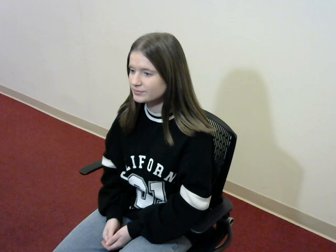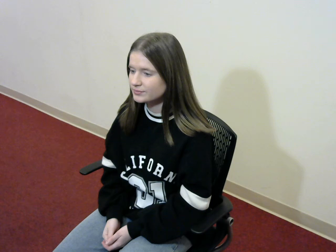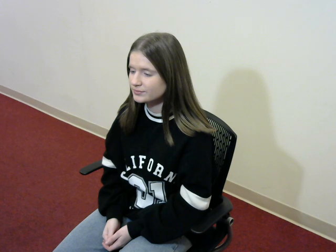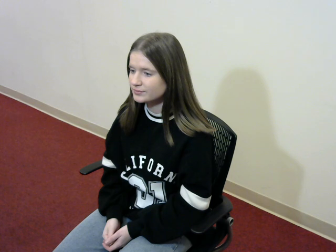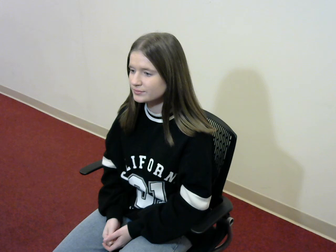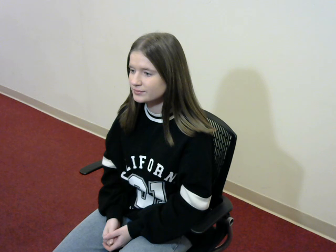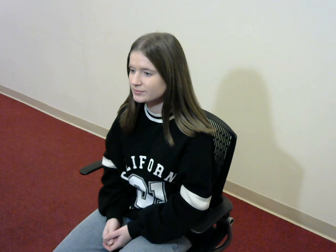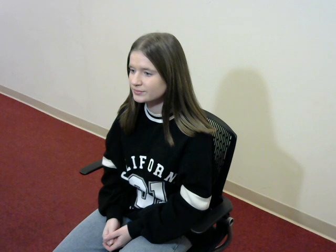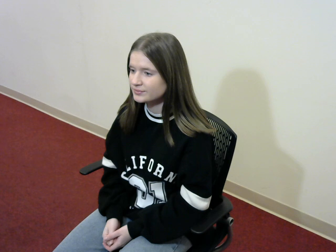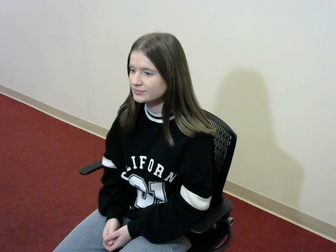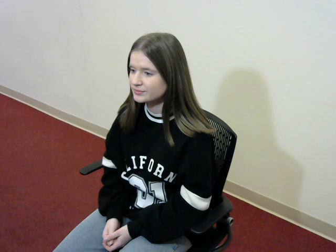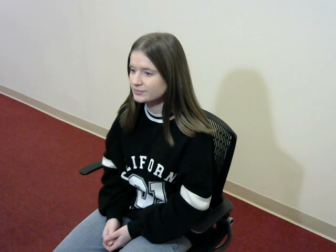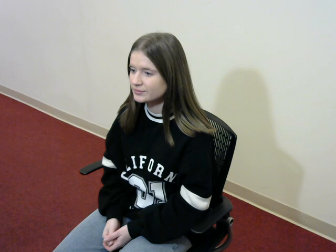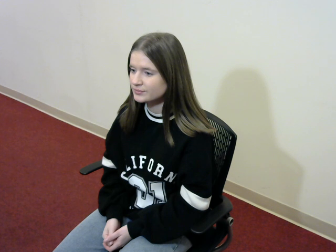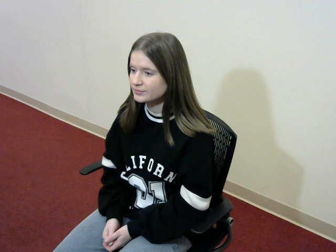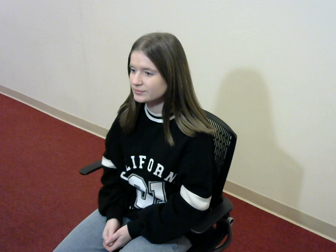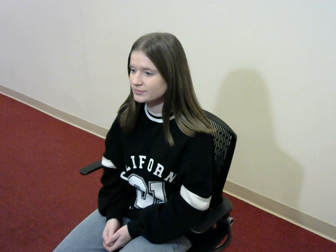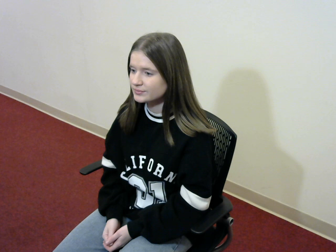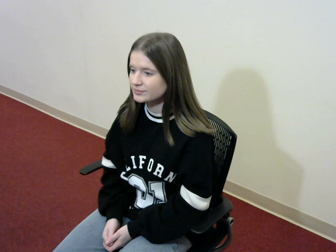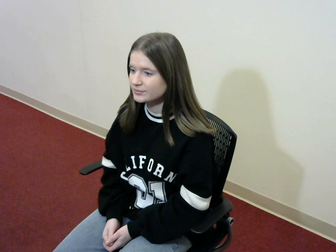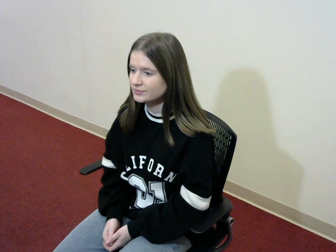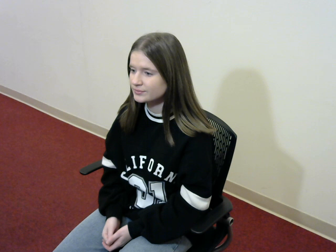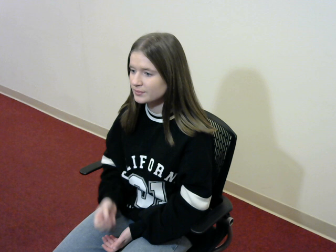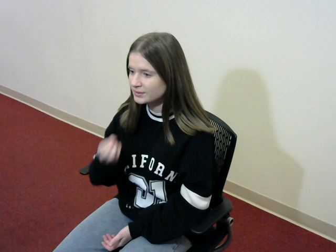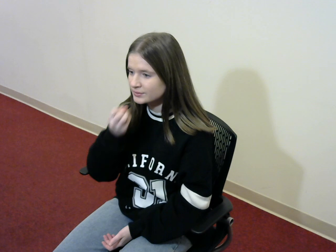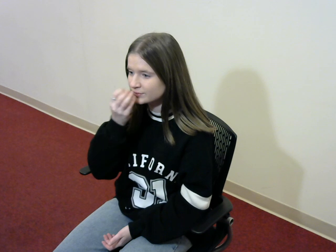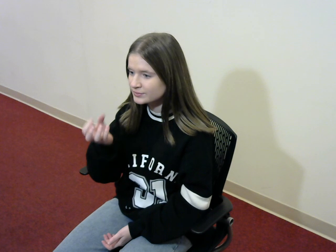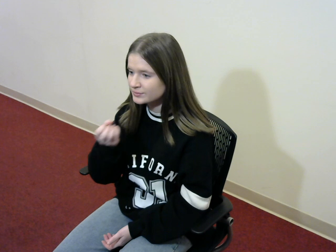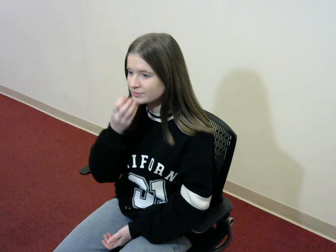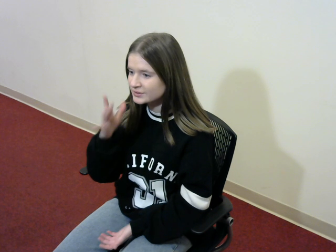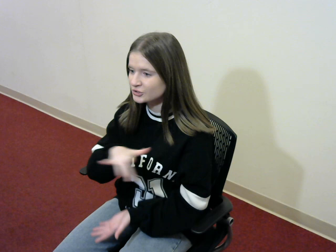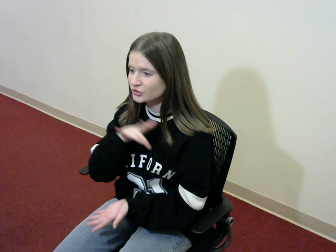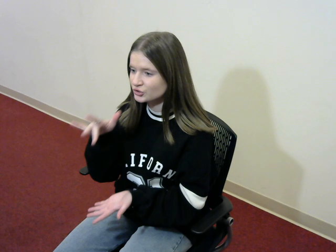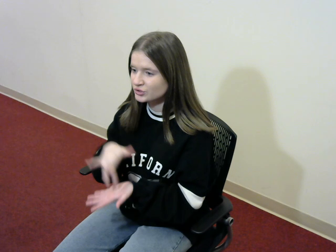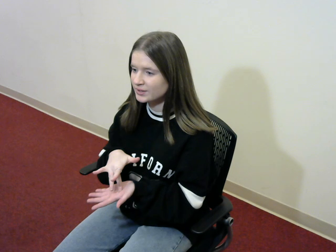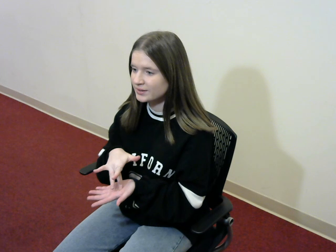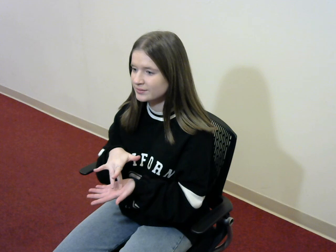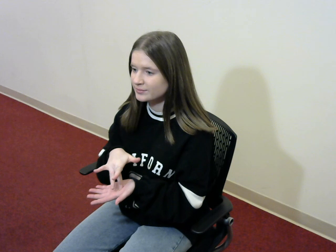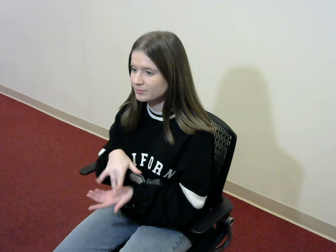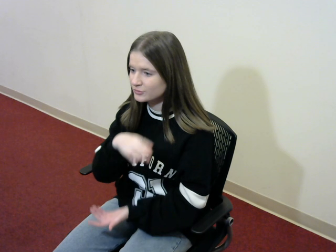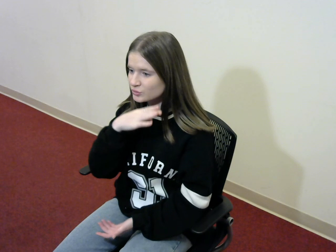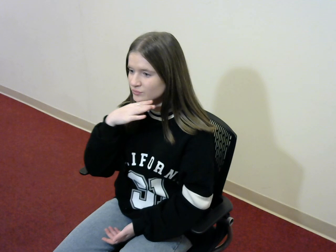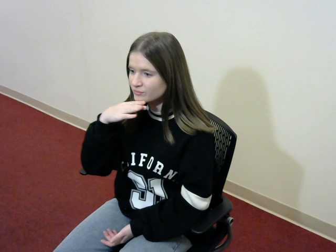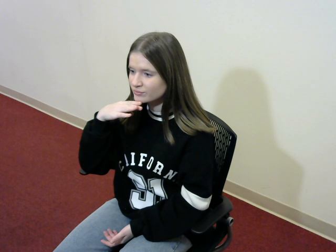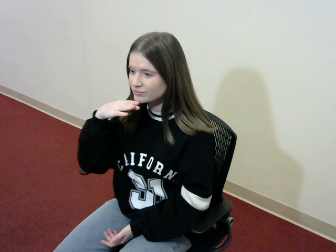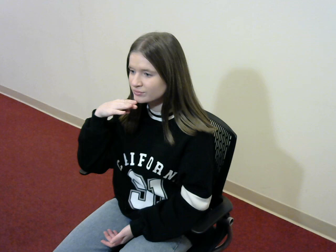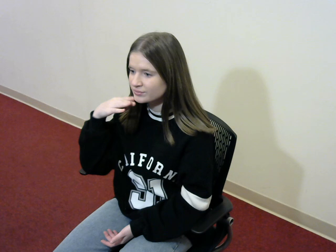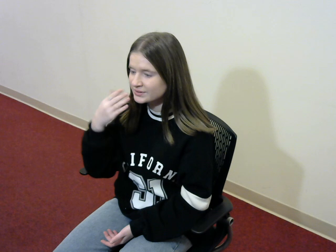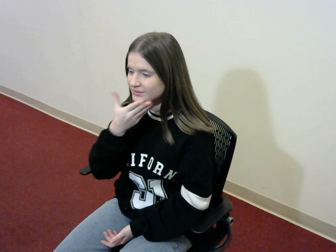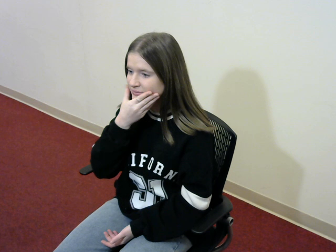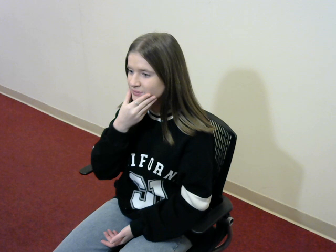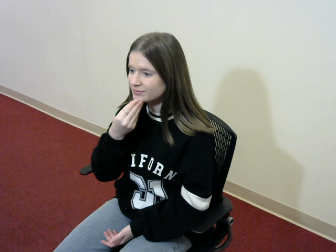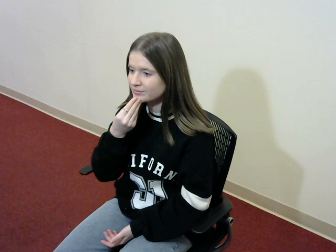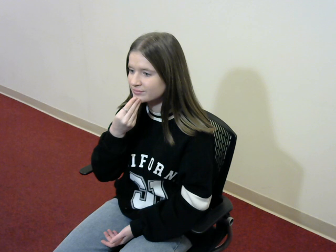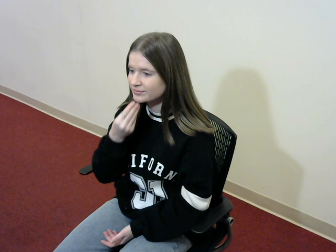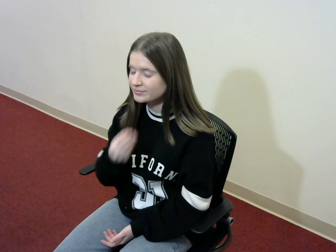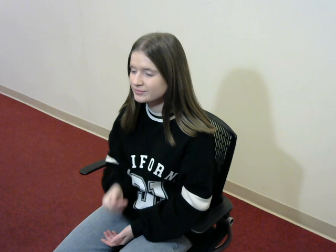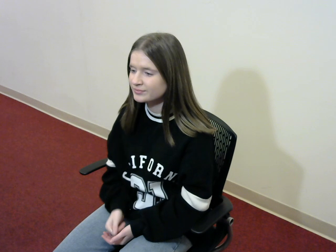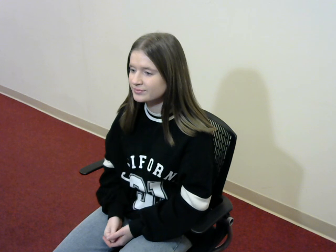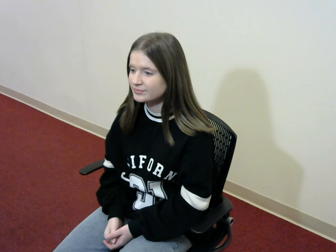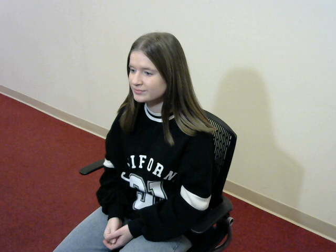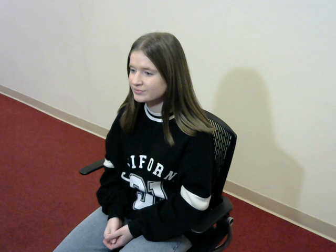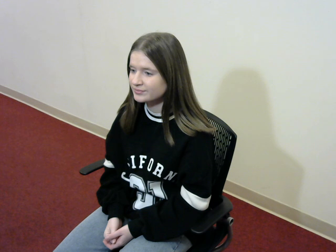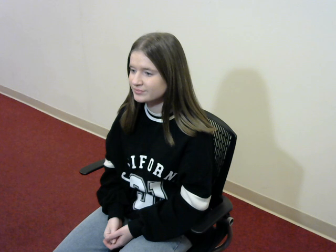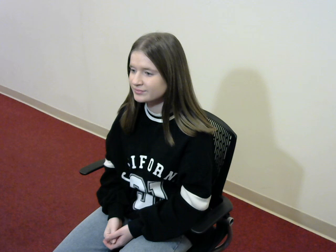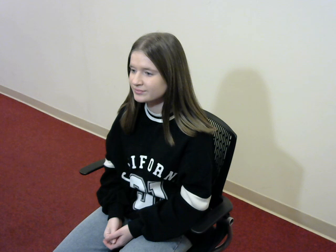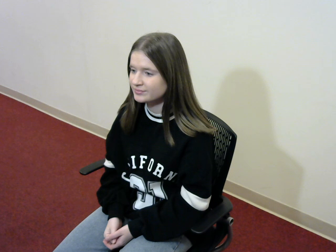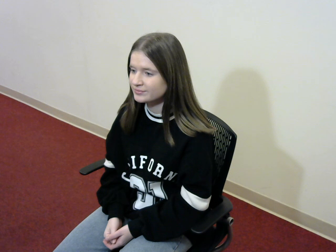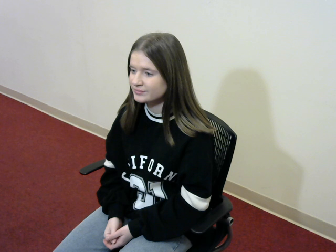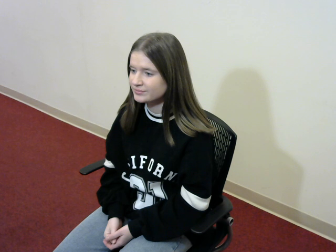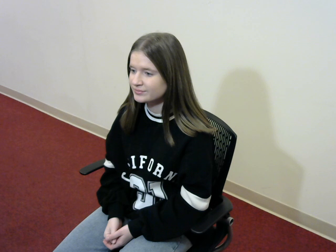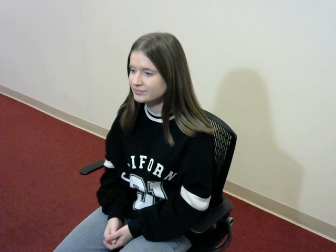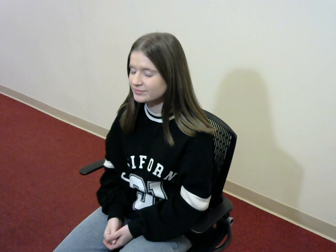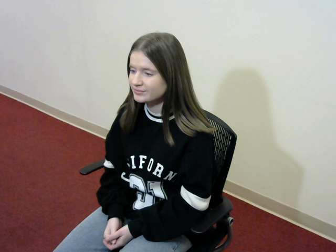Bakı şəhəri çox gözəldir